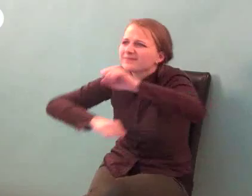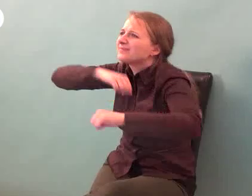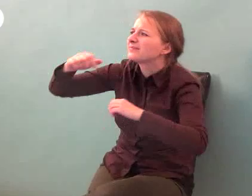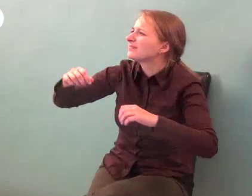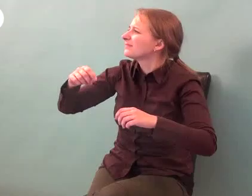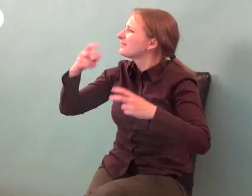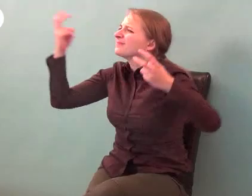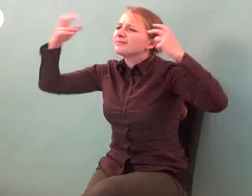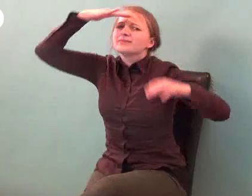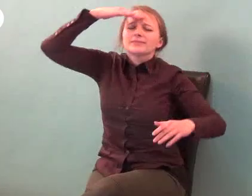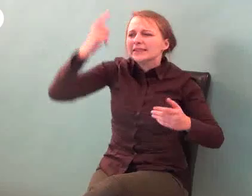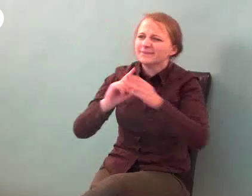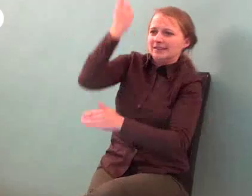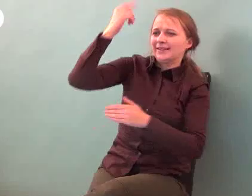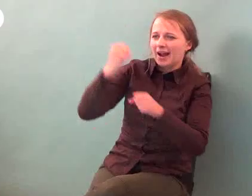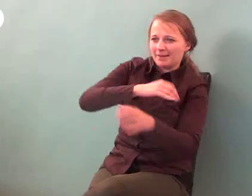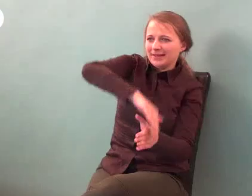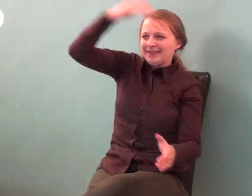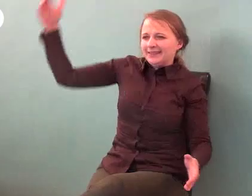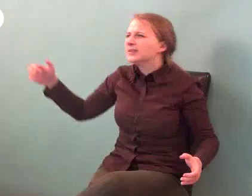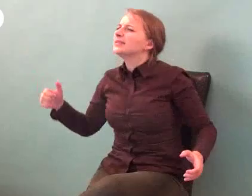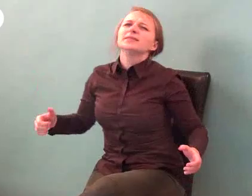Szuka, rozgląda się z wysokiego kamienia.